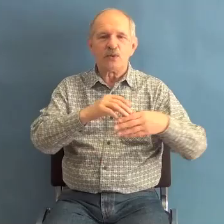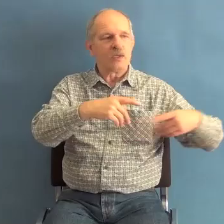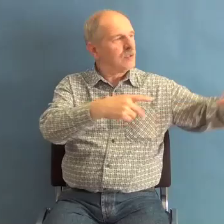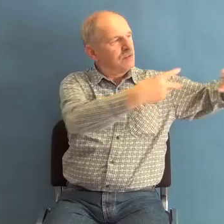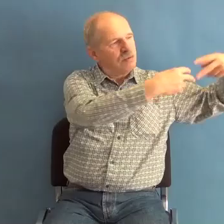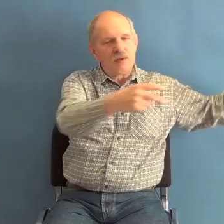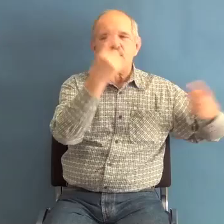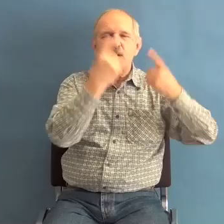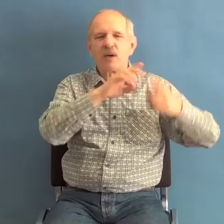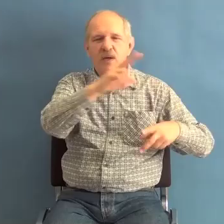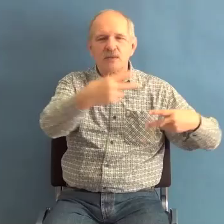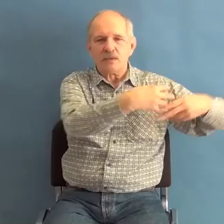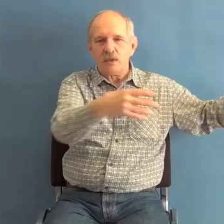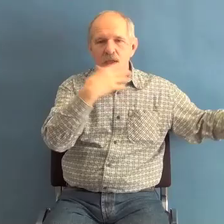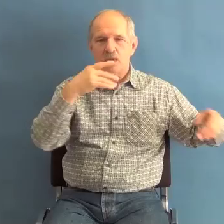W fabryce nie ma barierek.